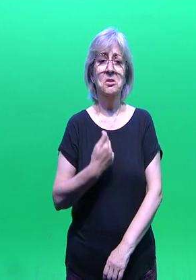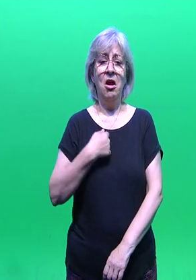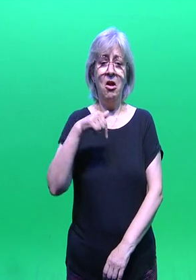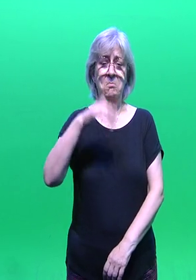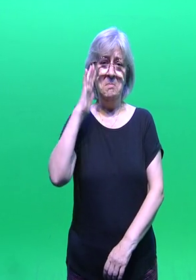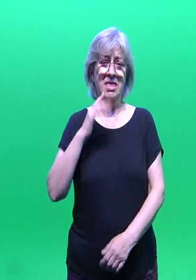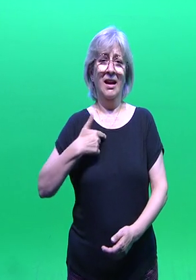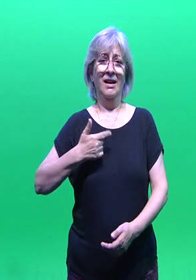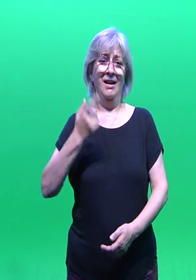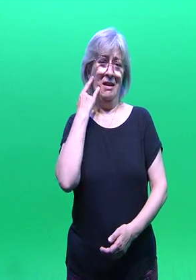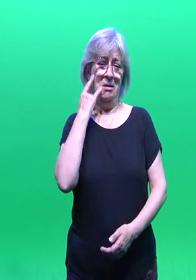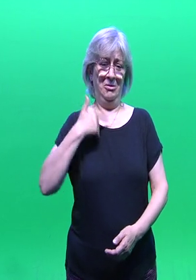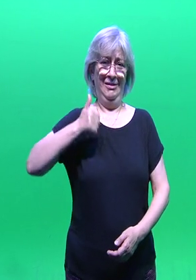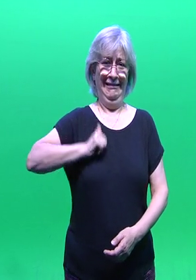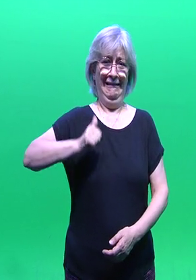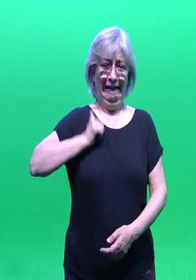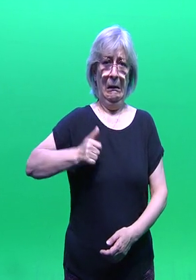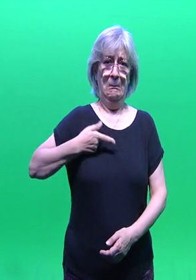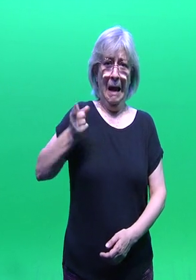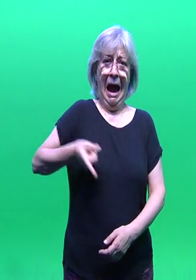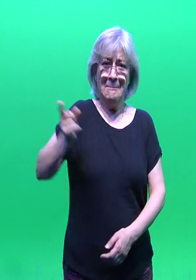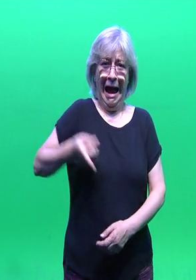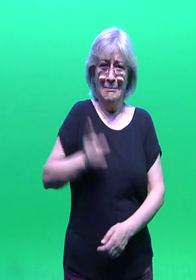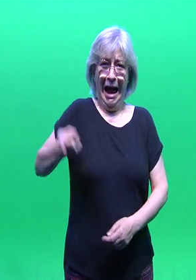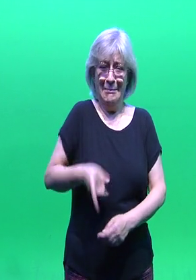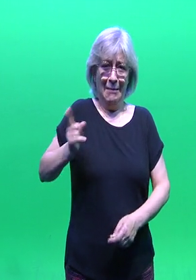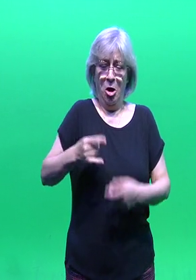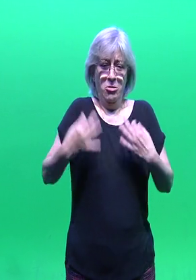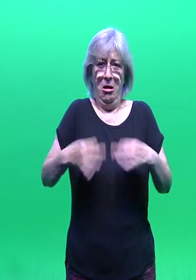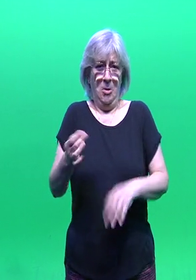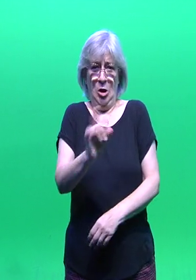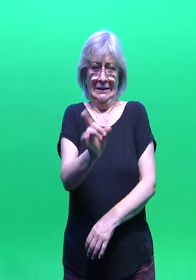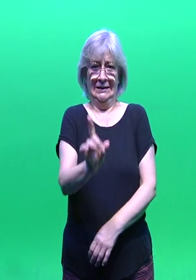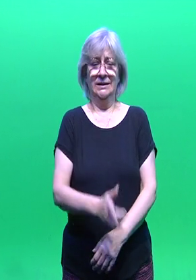Aquest matí he anat al lavabo i tenia diarrea, i aleshores n'he tornat a fer moltes vegades, no és normal!